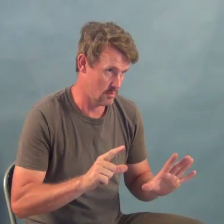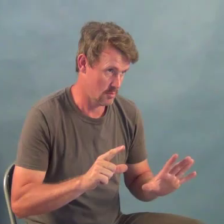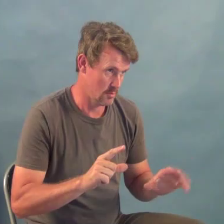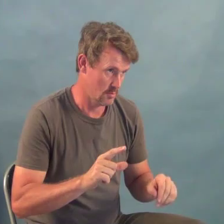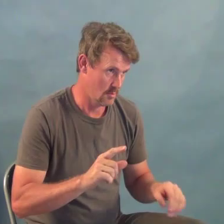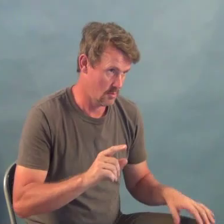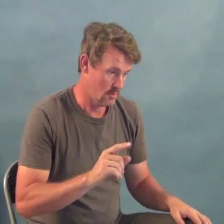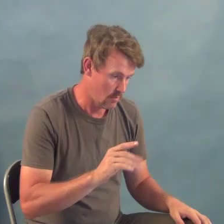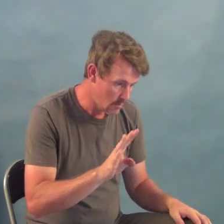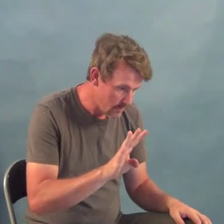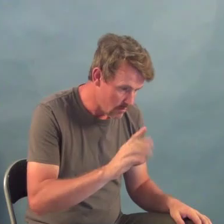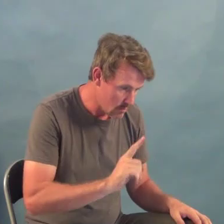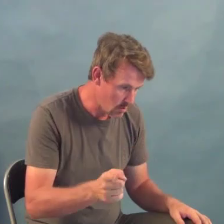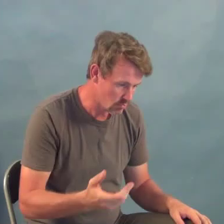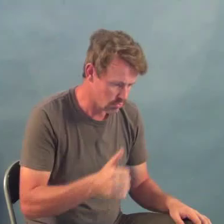Po czwartej nie mogę.